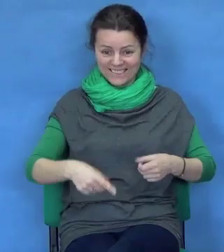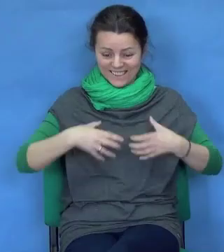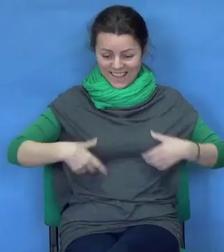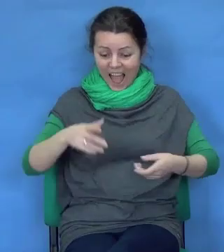Biustonosz.